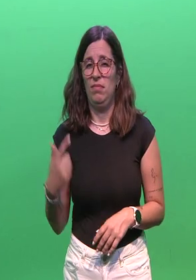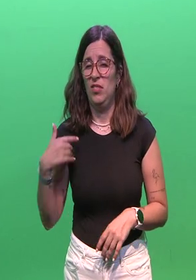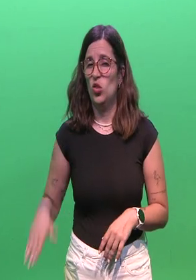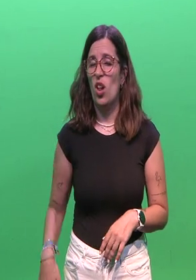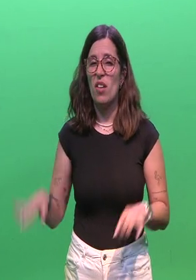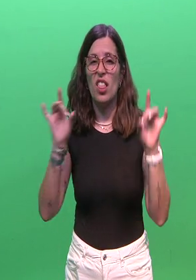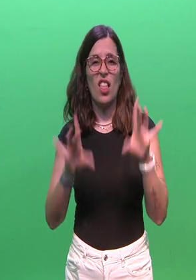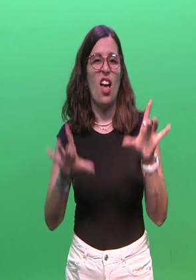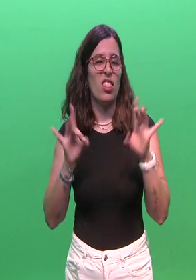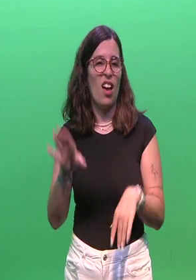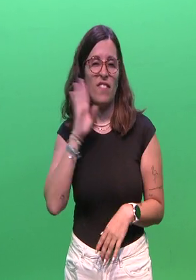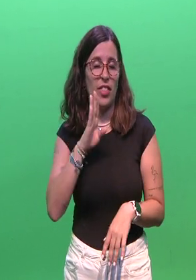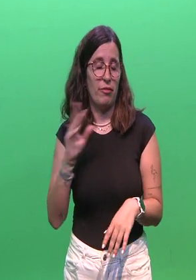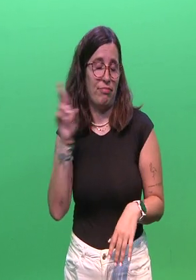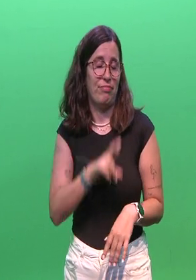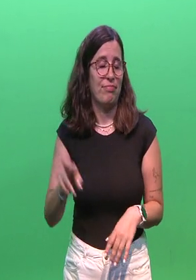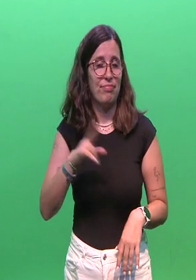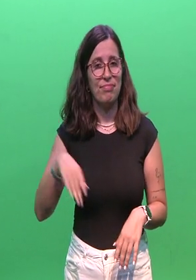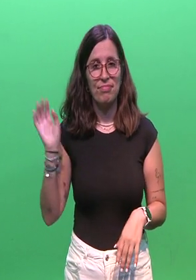Sempre he sigut molt propensa a tenir infeccions, de tota la vida.